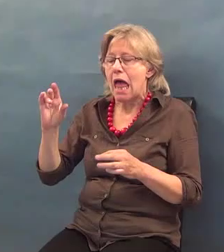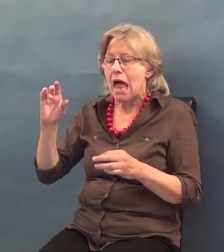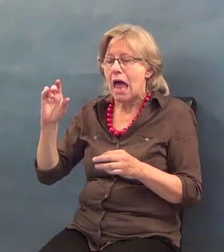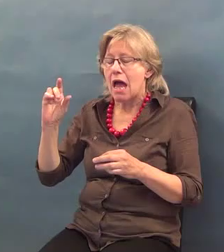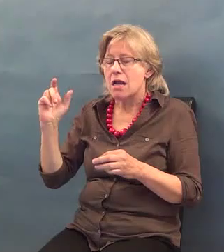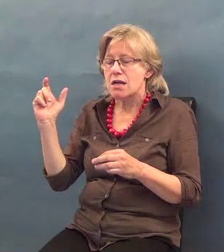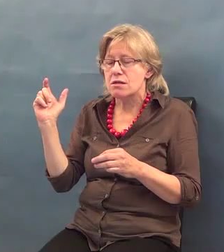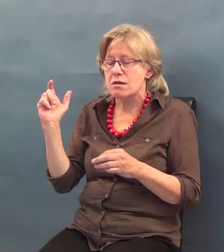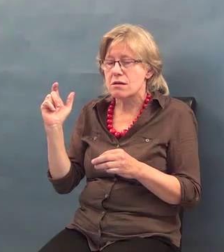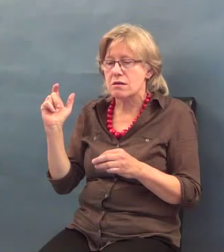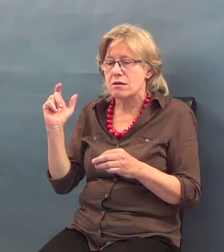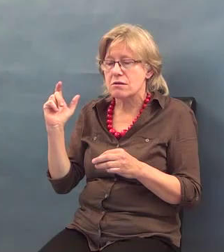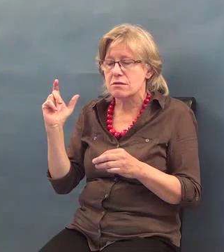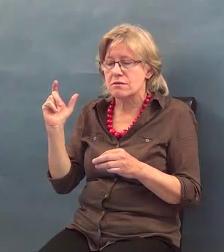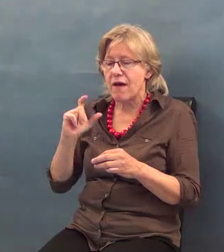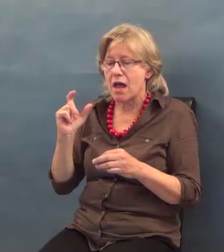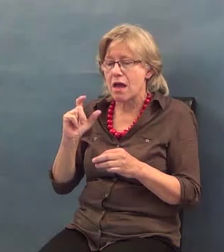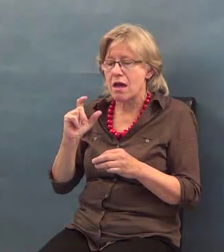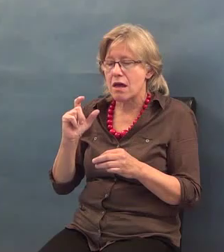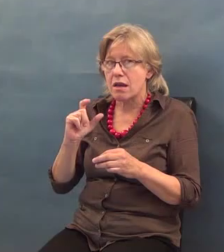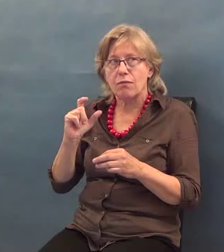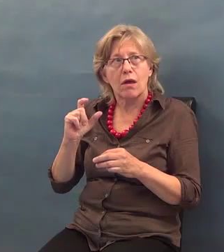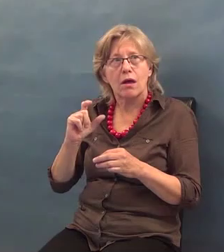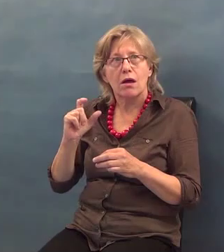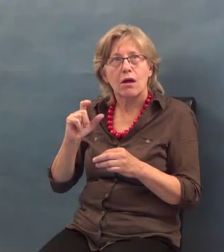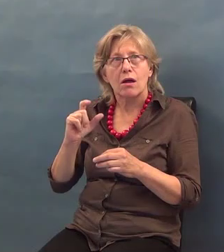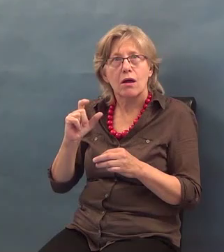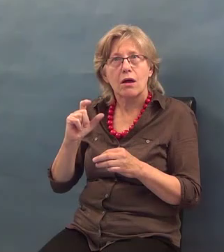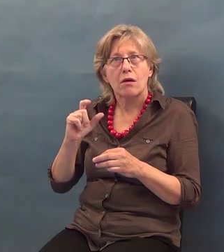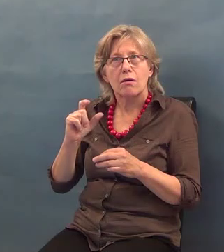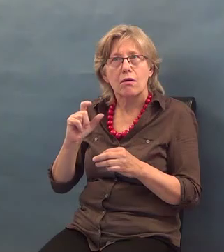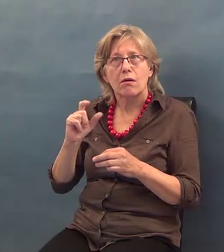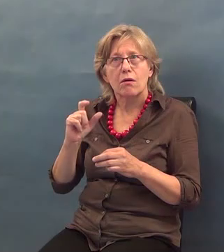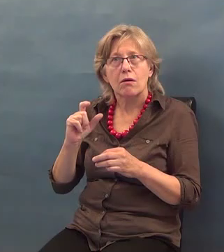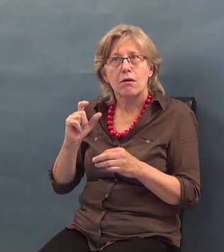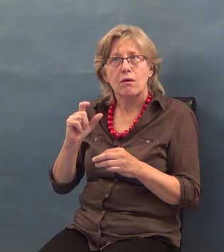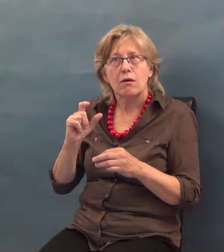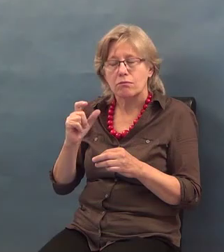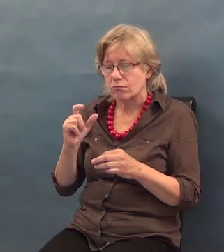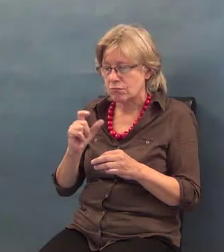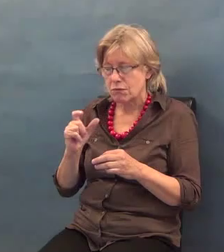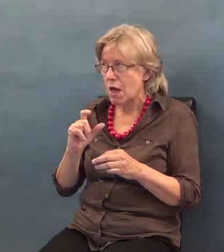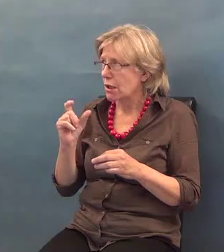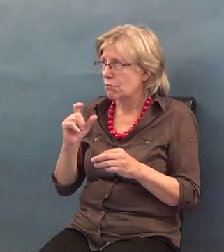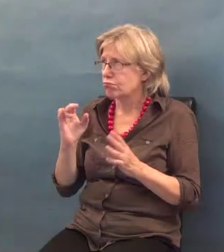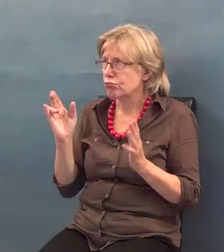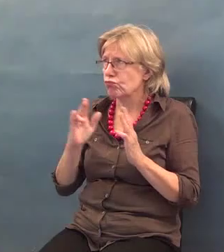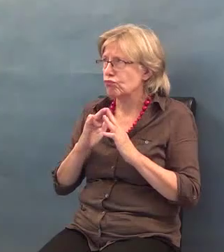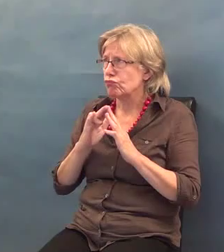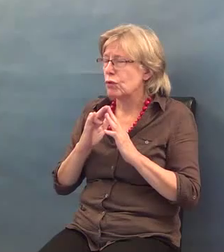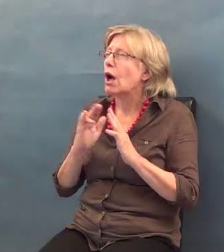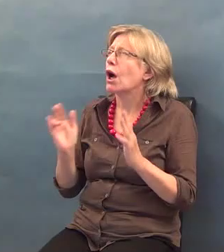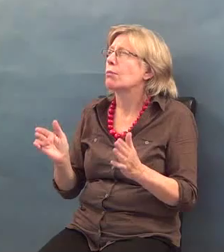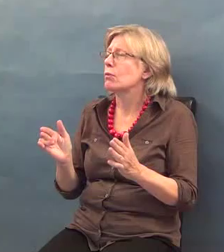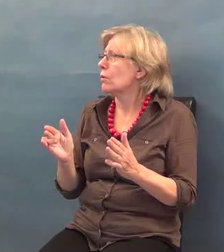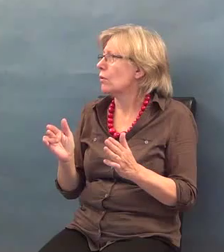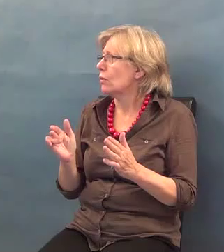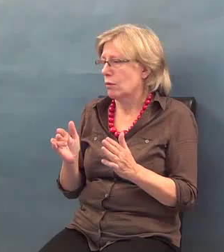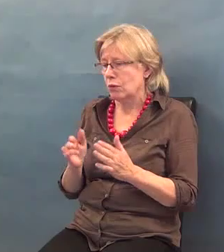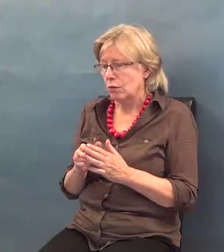W czwartek.